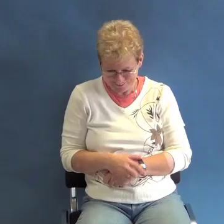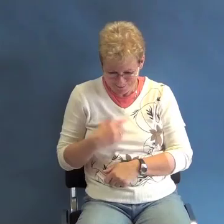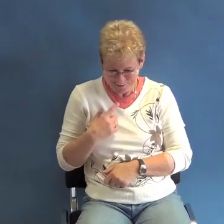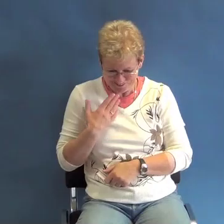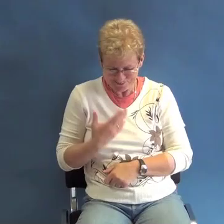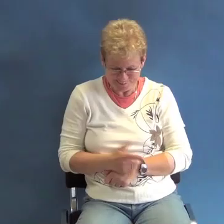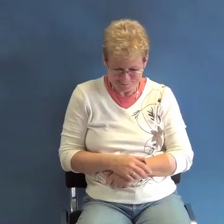Wiem o tym.